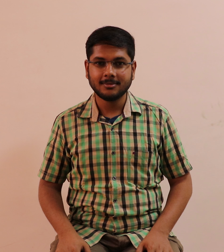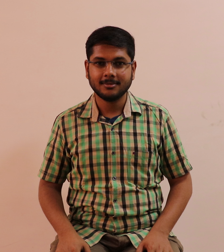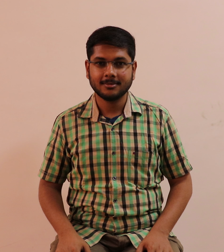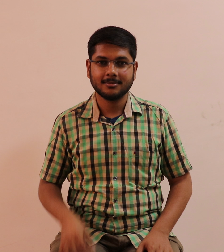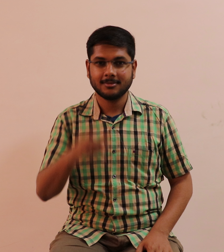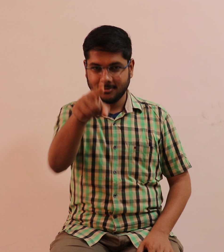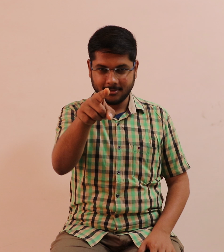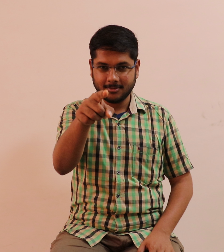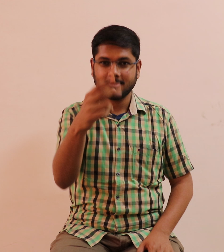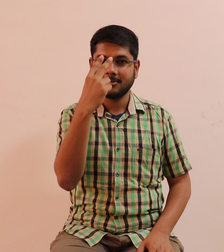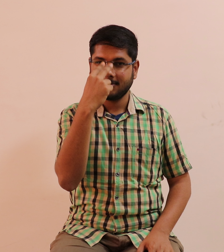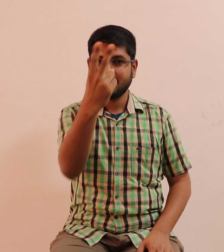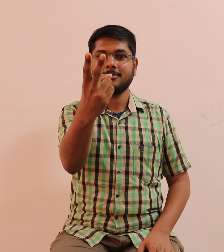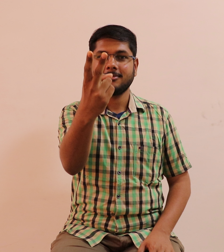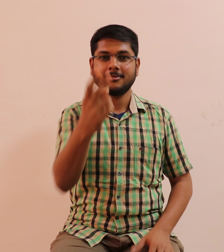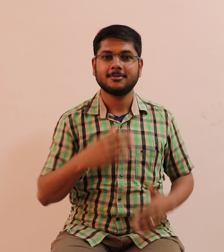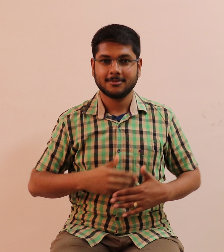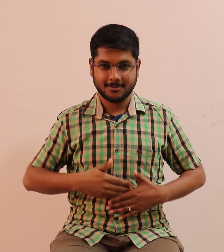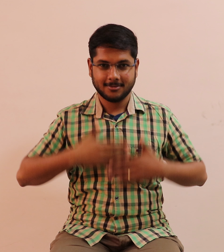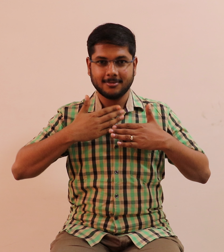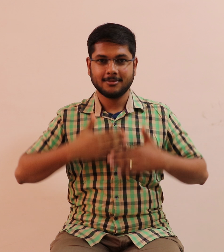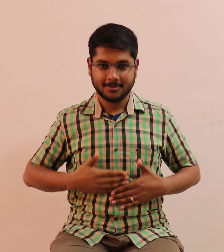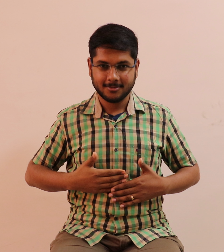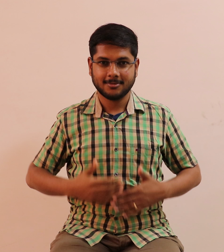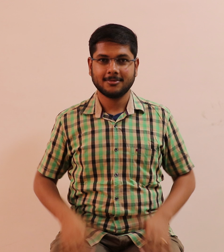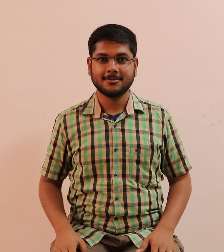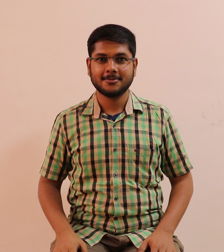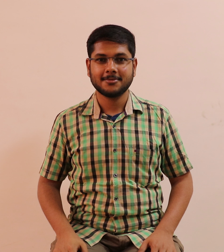nice to meet you